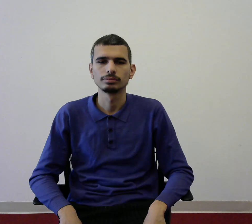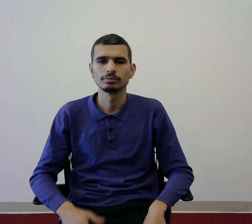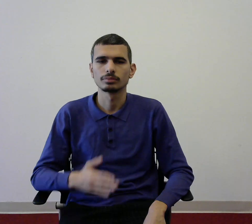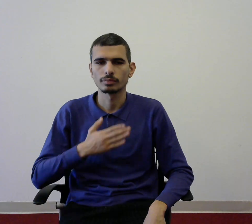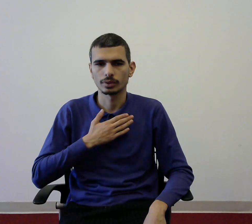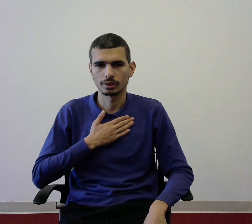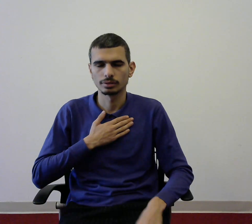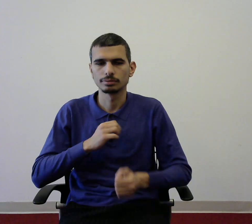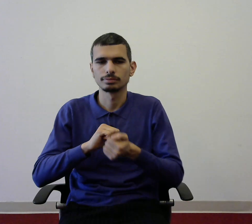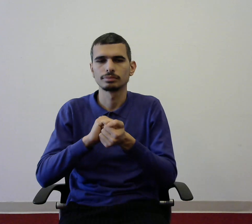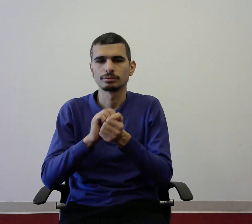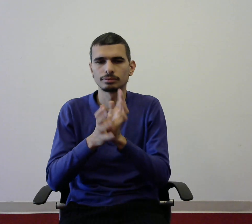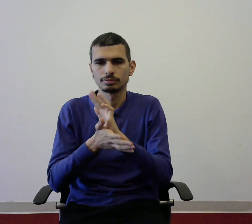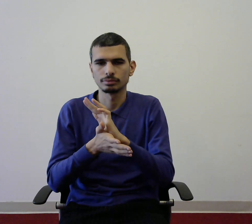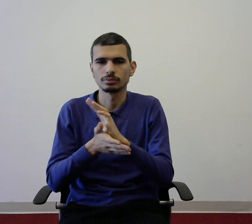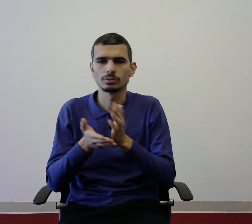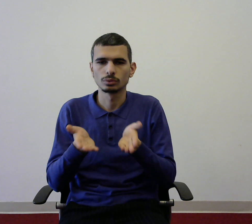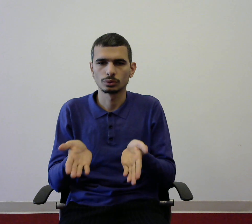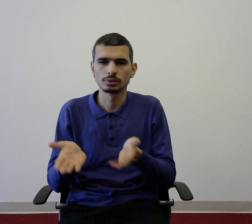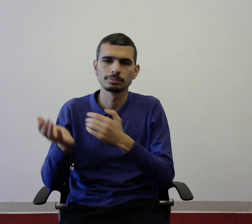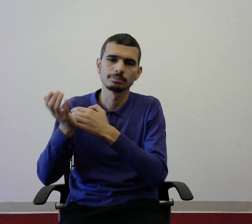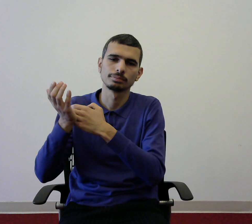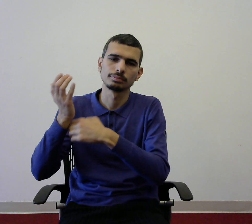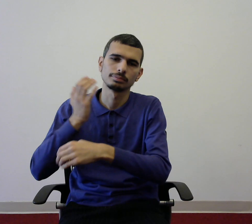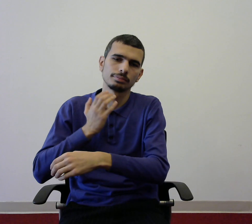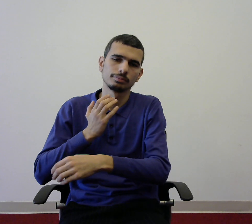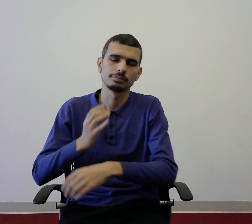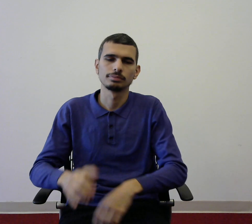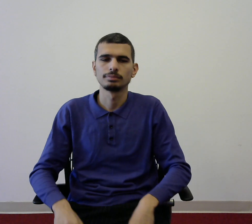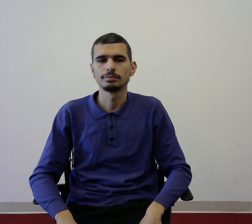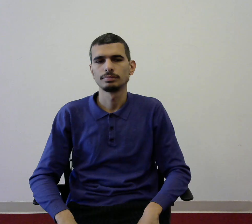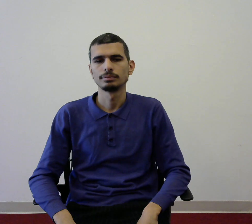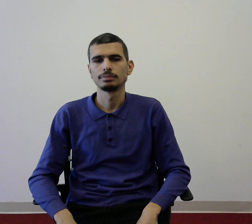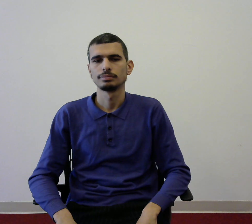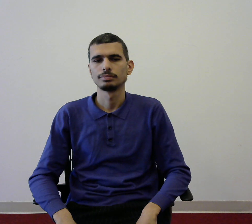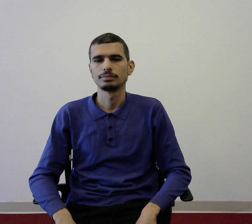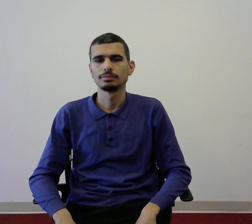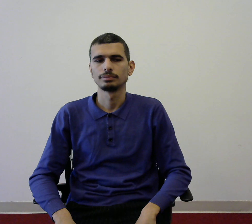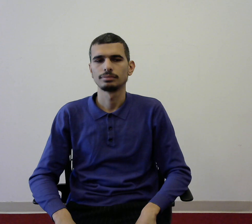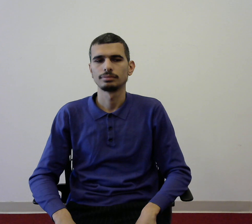Məni ASAN Xidmətdən bura göndəriblər